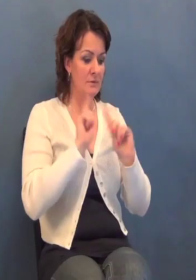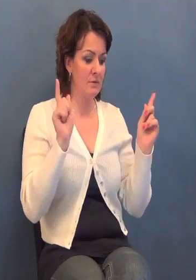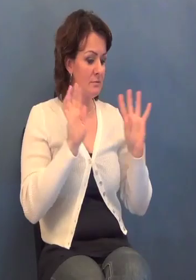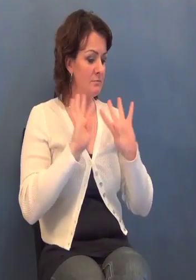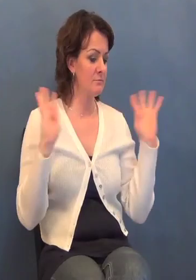Jest ogrodzony.